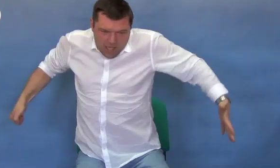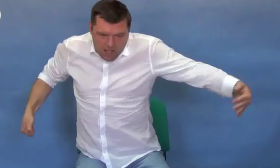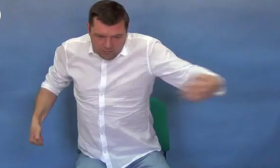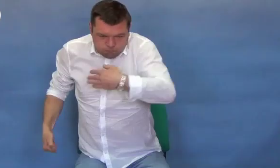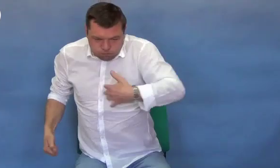Samochód szybko przejechał.